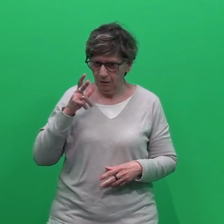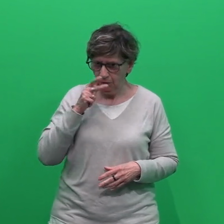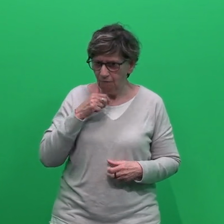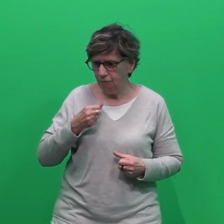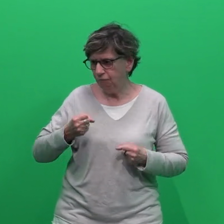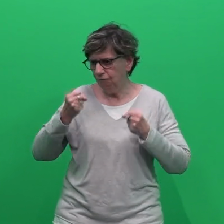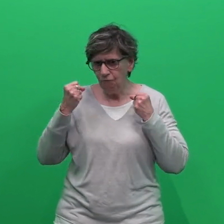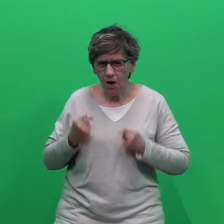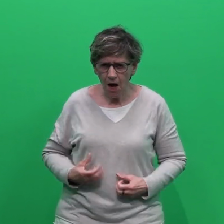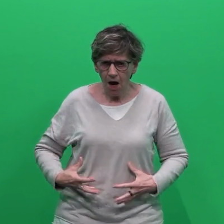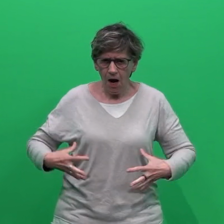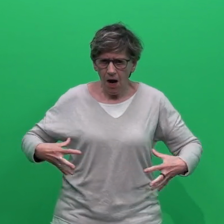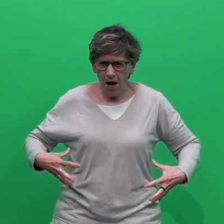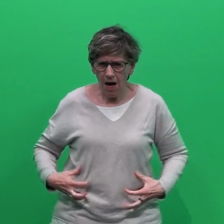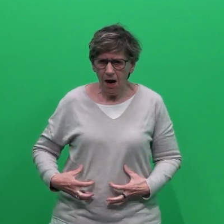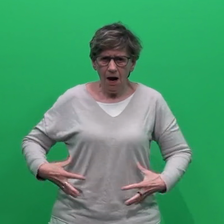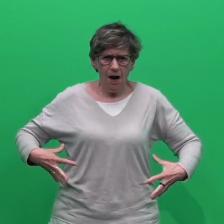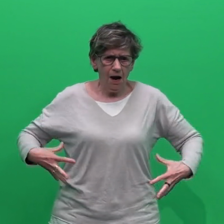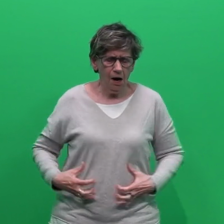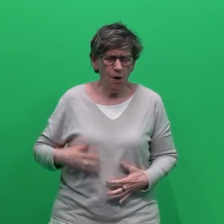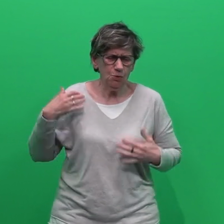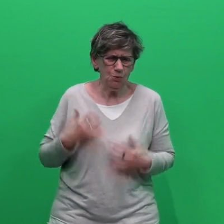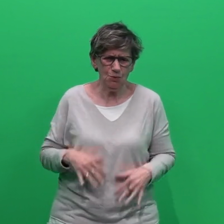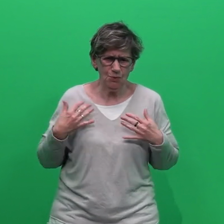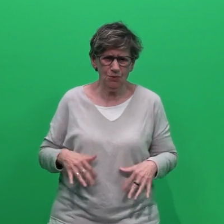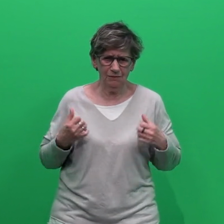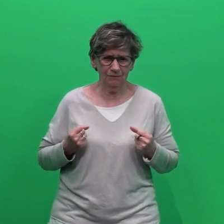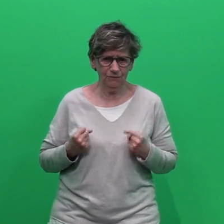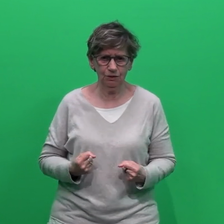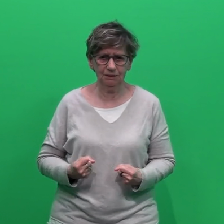Sento molt de dolor, i les contraccions fan molt de mal i són fortes.